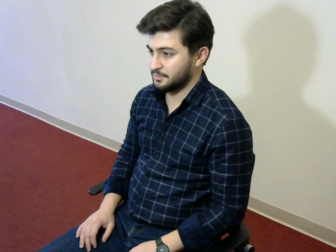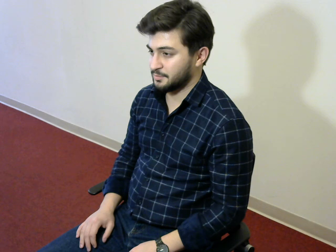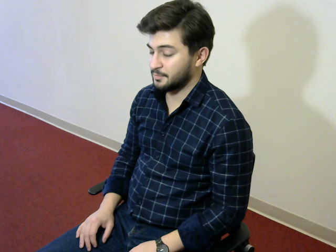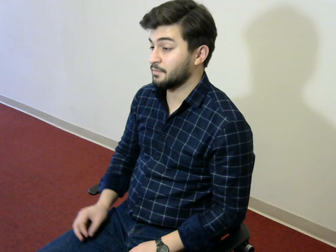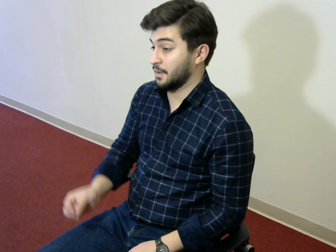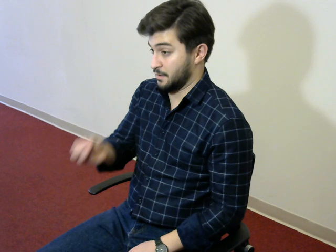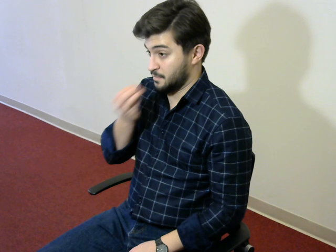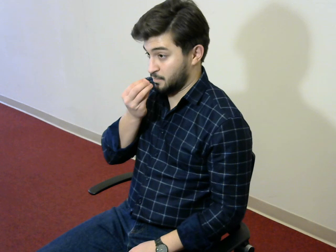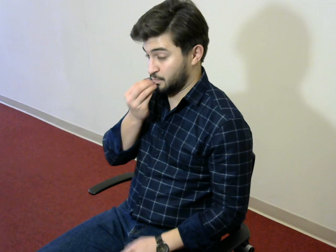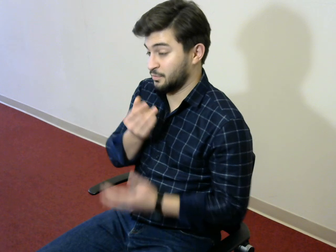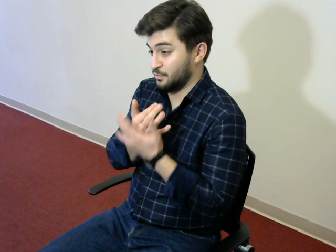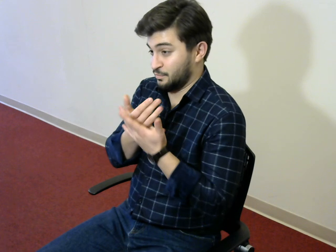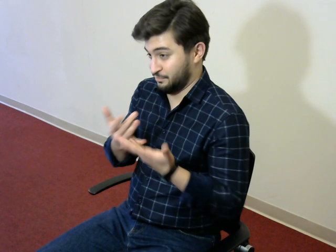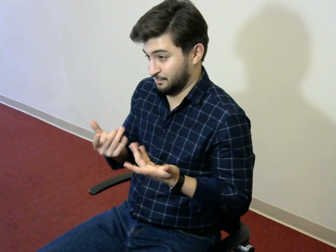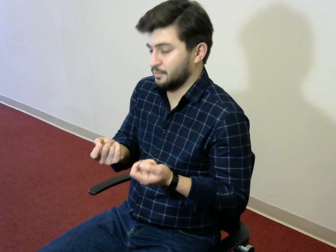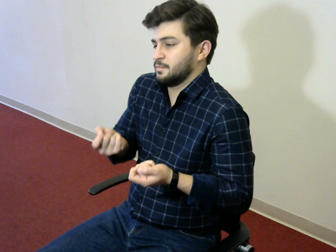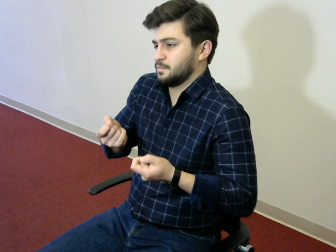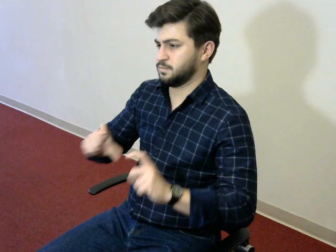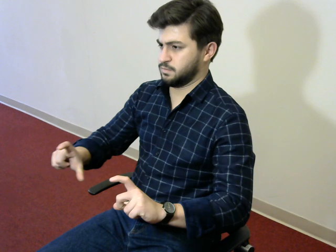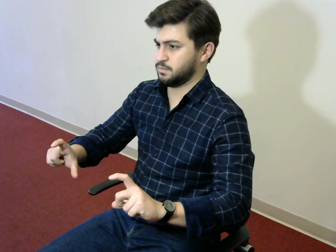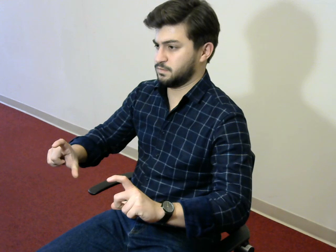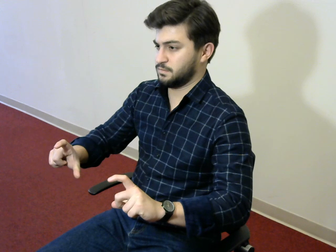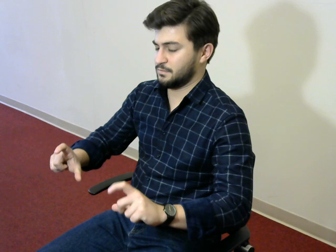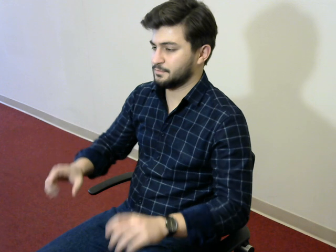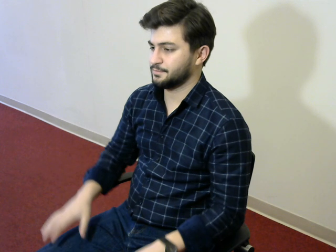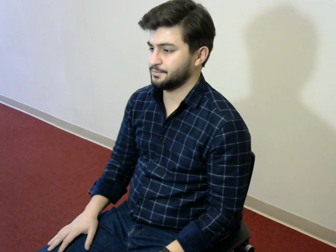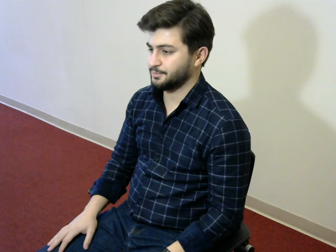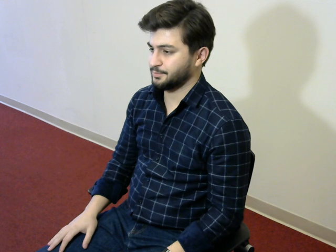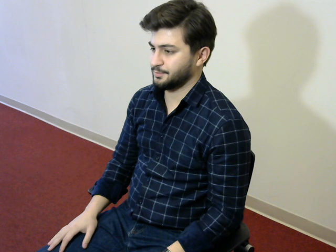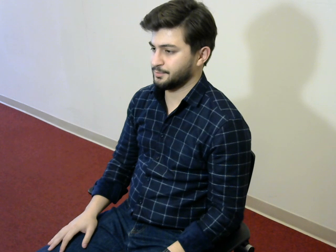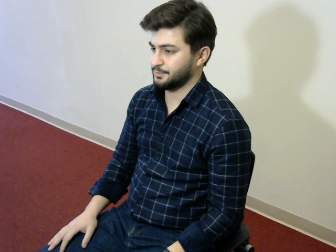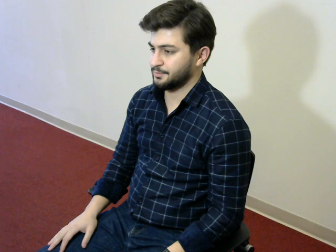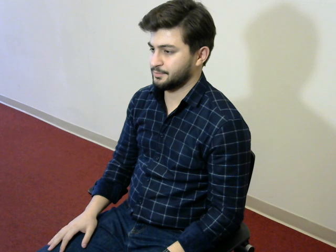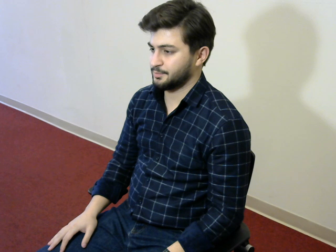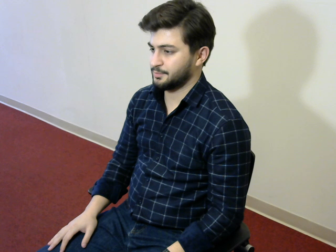Ərzaq bahalaşıb